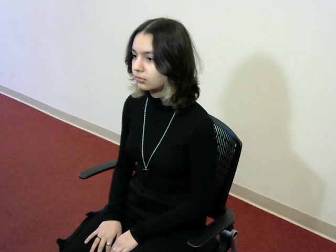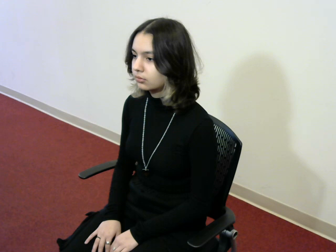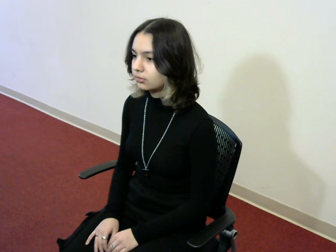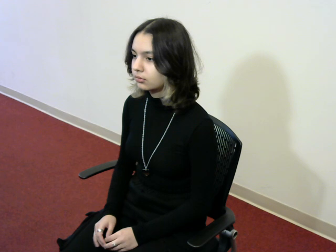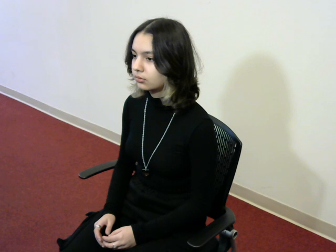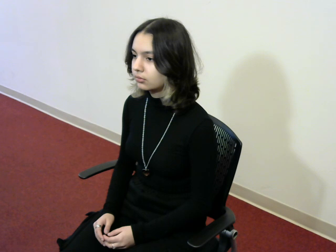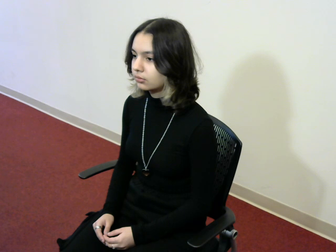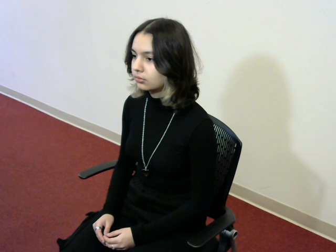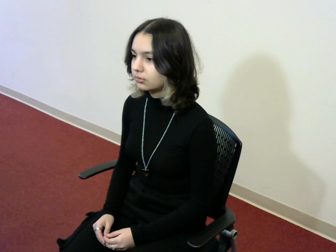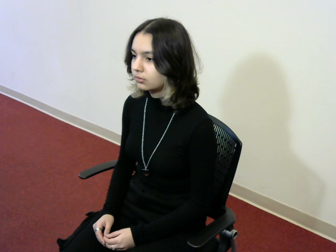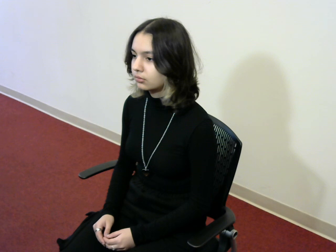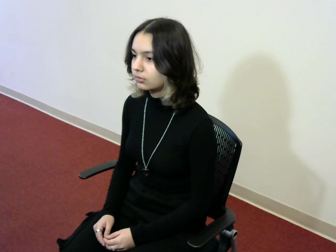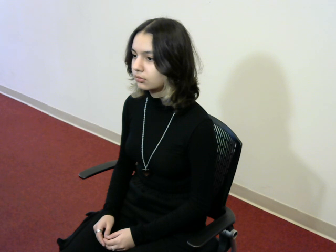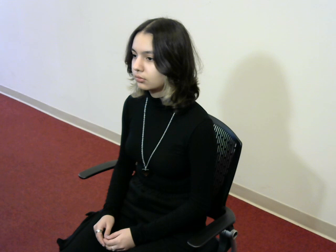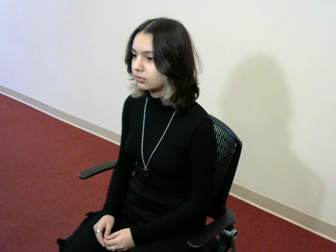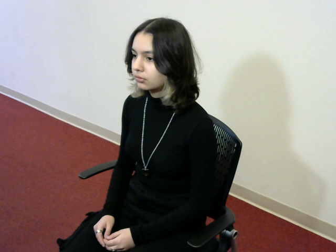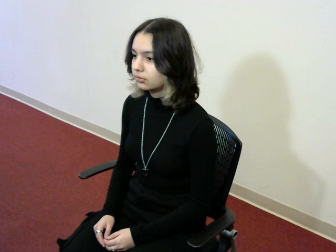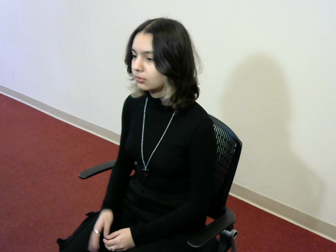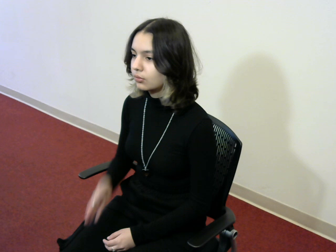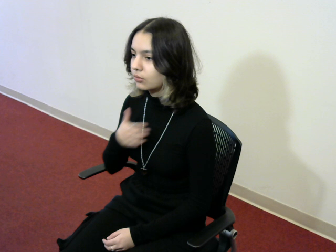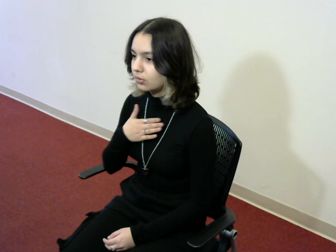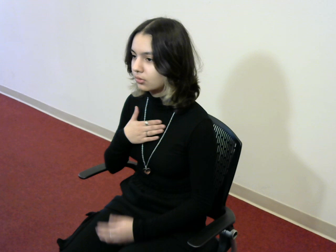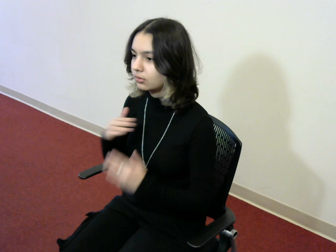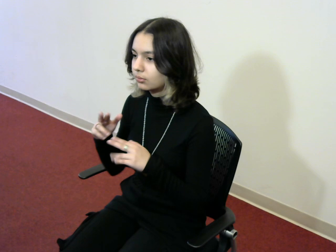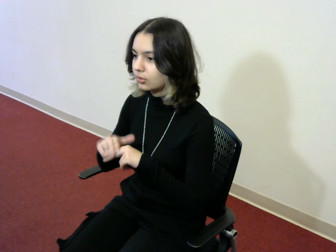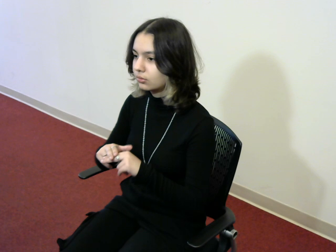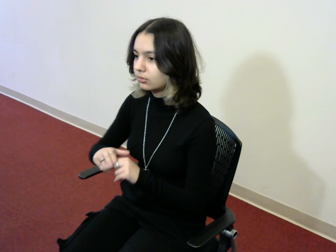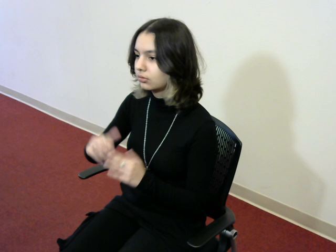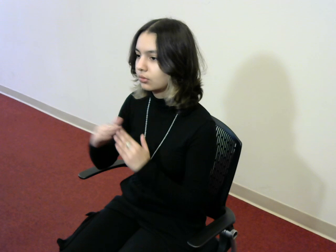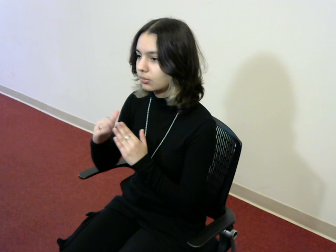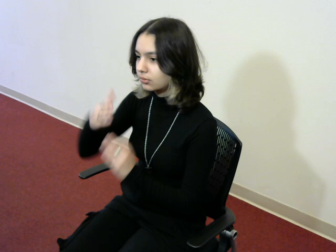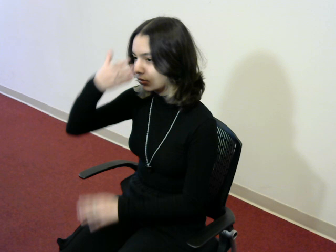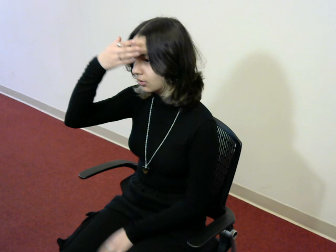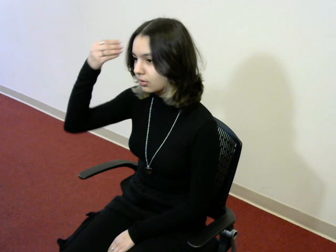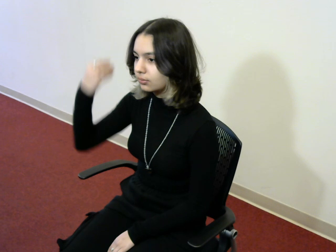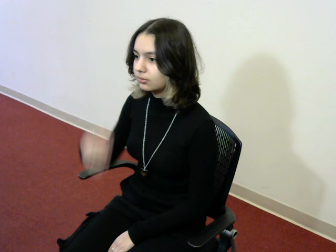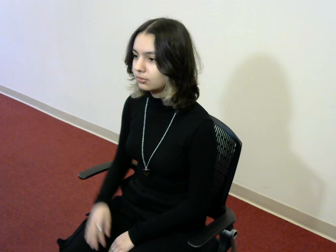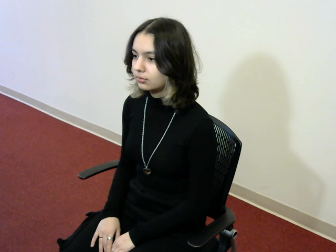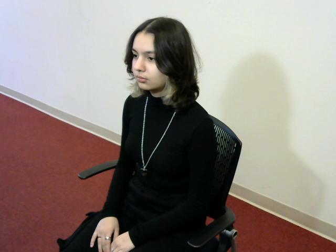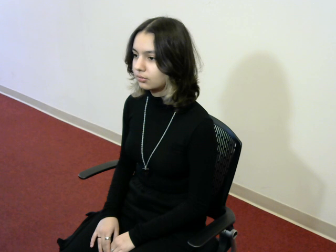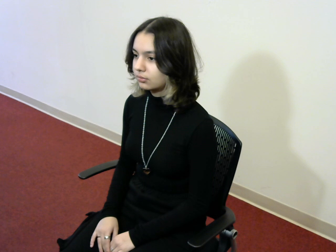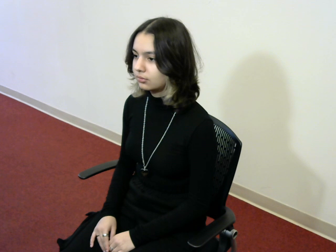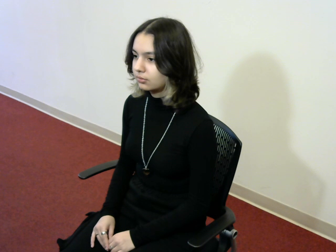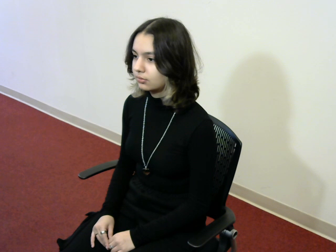Mən şəxsiyyət vəsiqəsini evdə unutmuşam